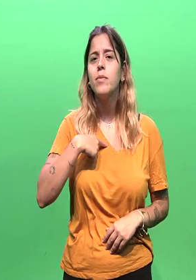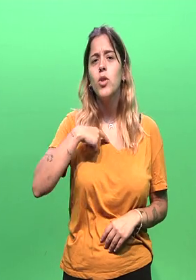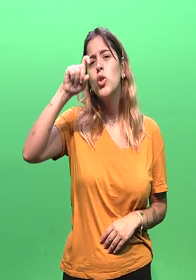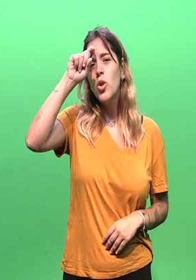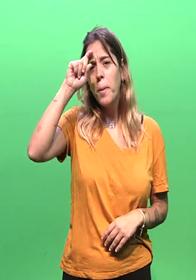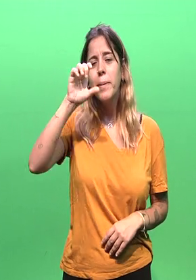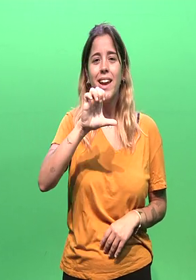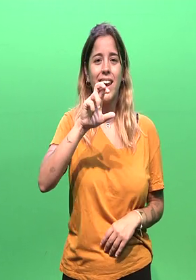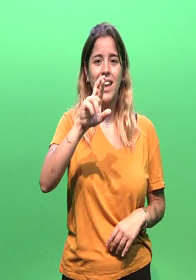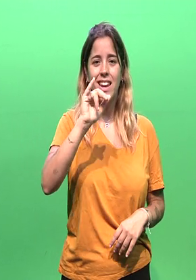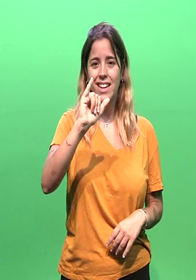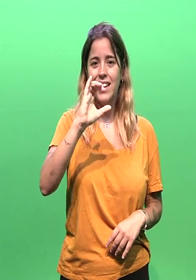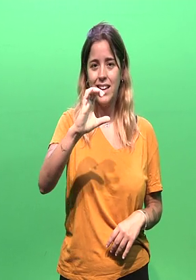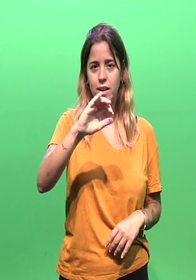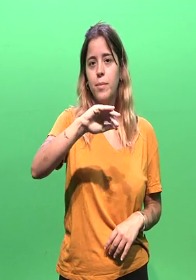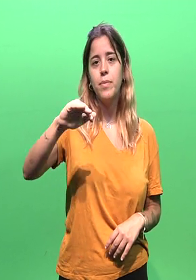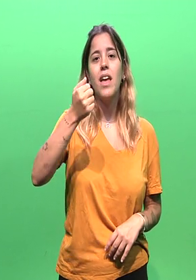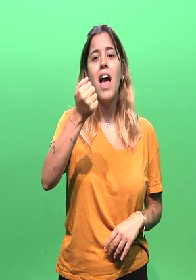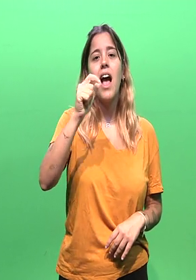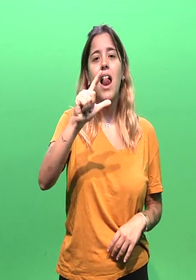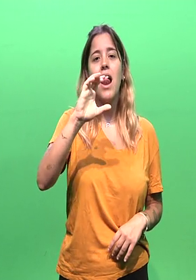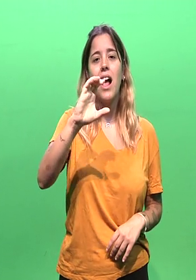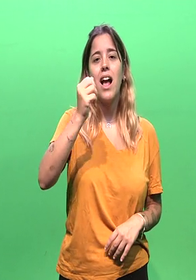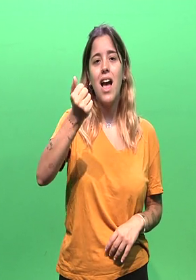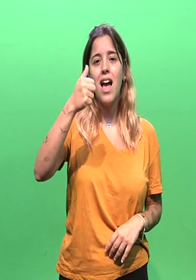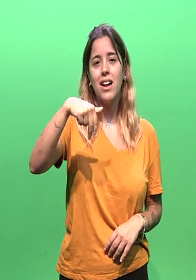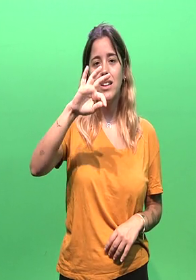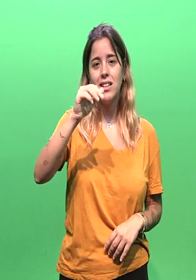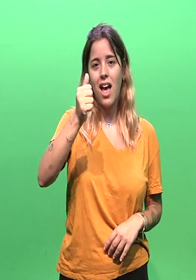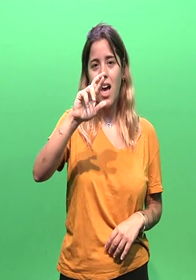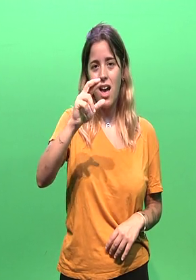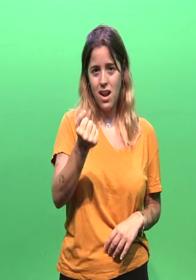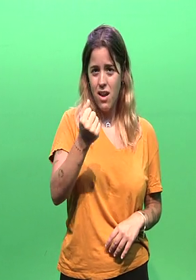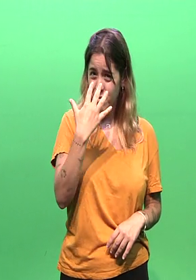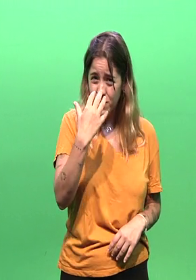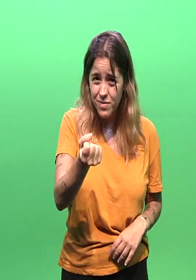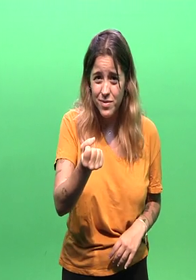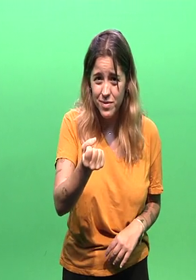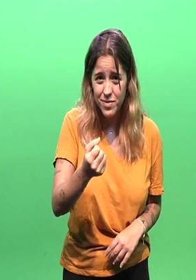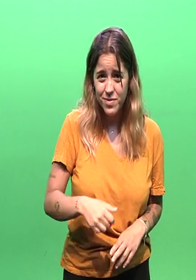Em dic Eric Alcantara, m'entens?